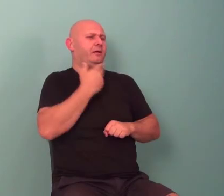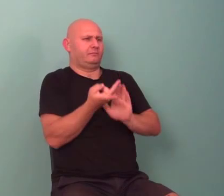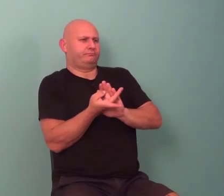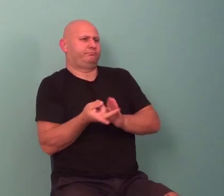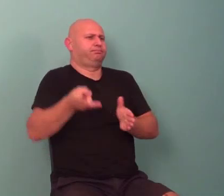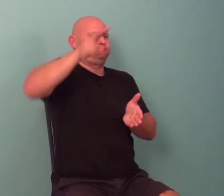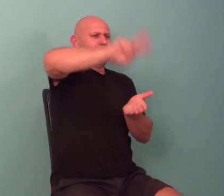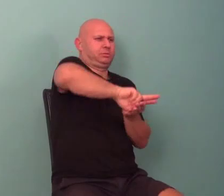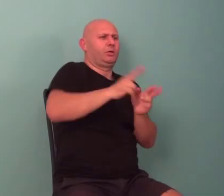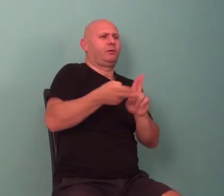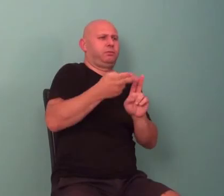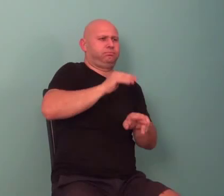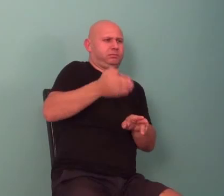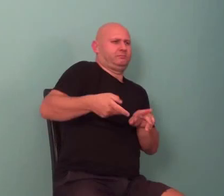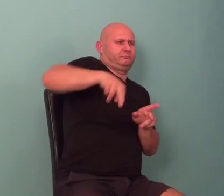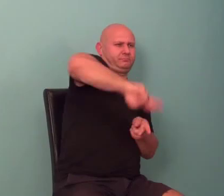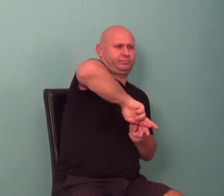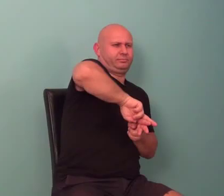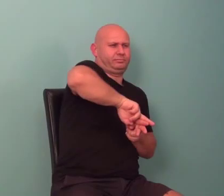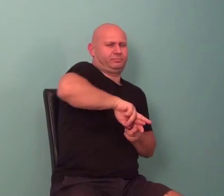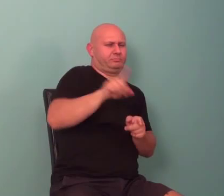Odwraca się na drugi bok i widać pod kołdrą jej dupę.